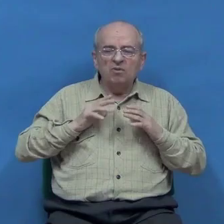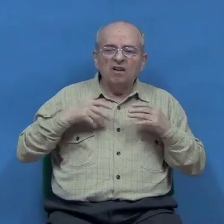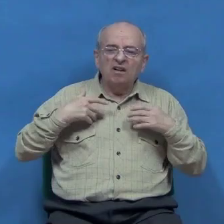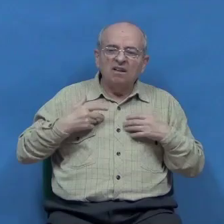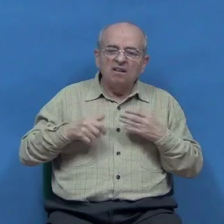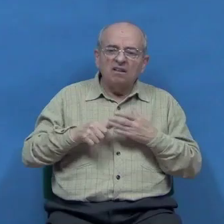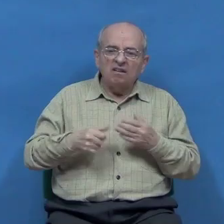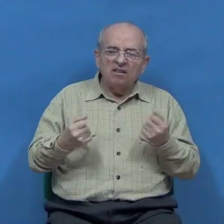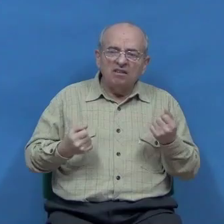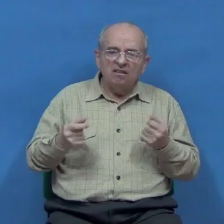Przyjechali autem na wycieczkę.